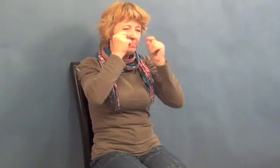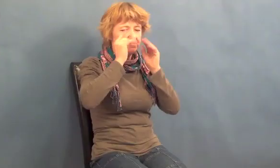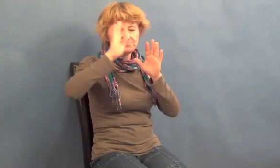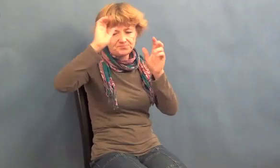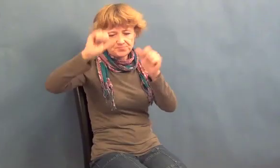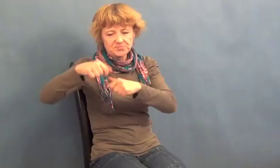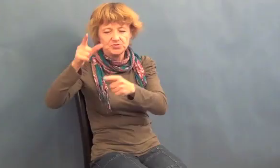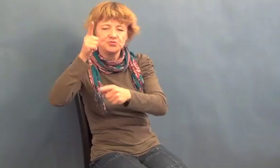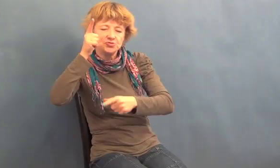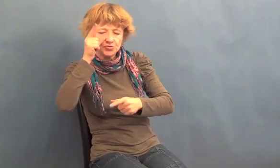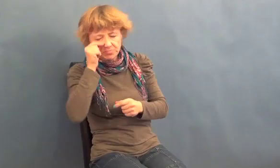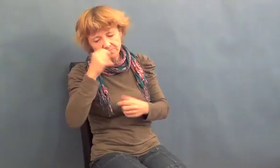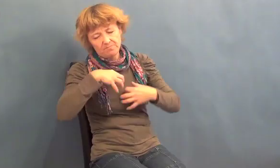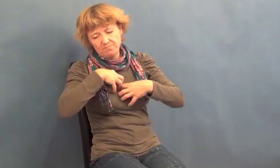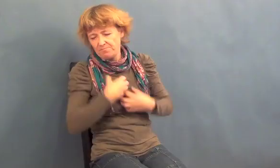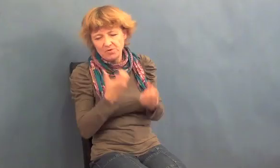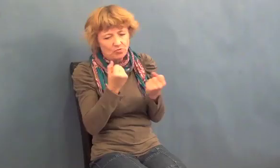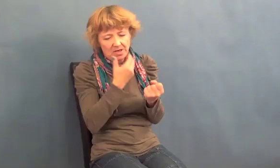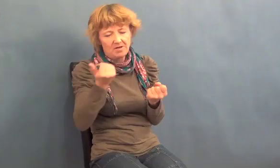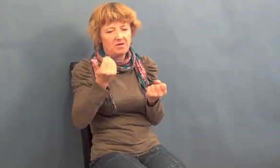Śpi do rana, jest zmęczony i nie ma siły.